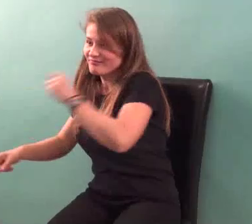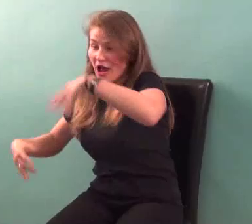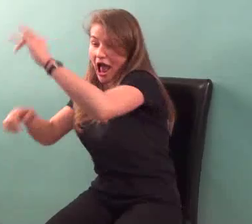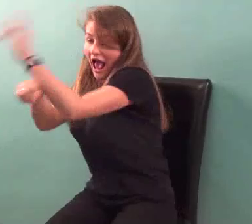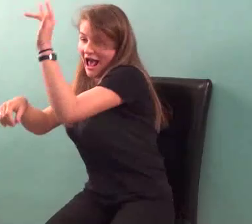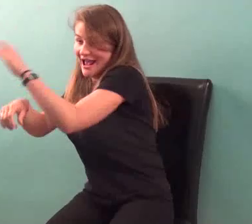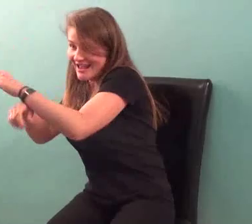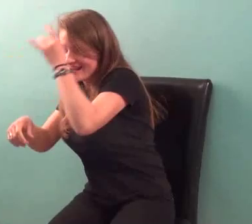Babcia krzyczy na niego.